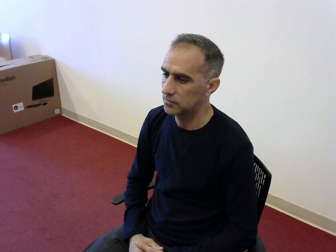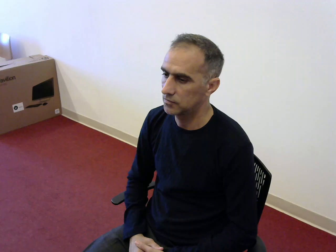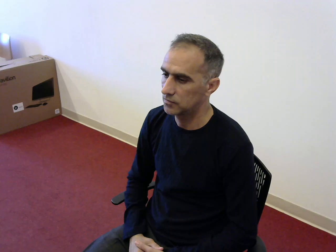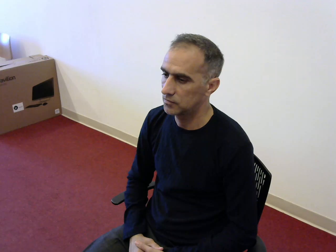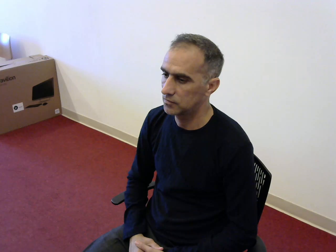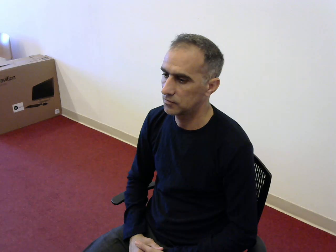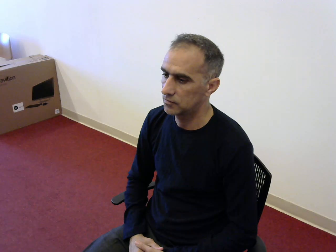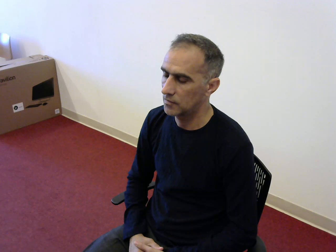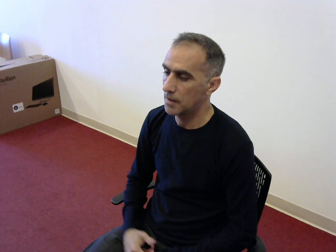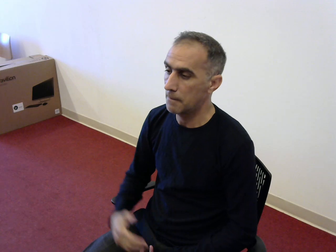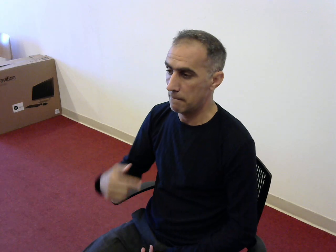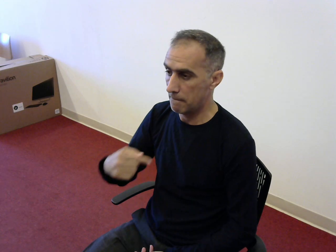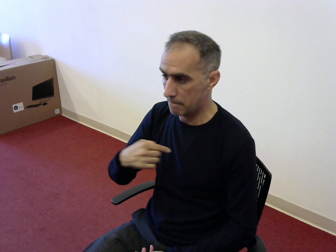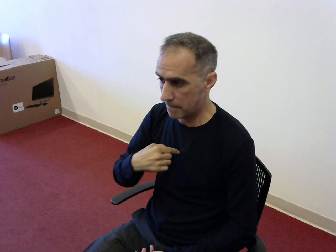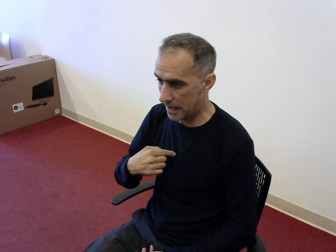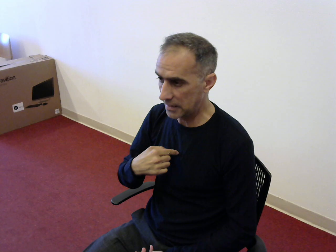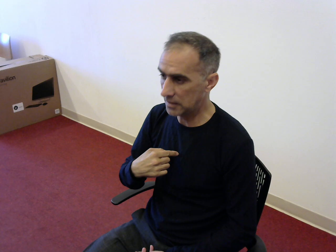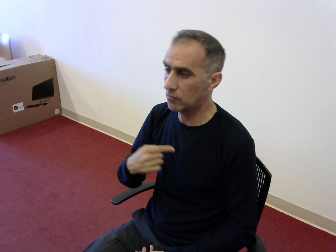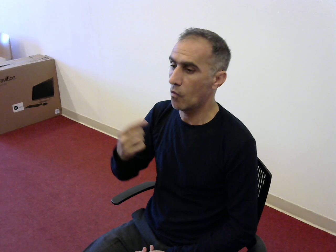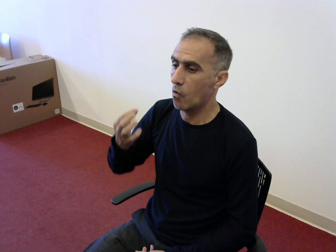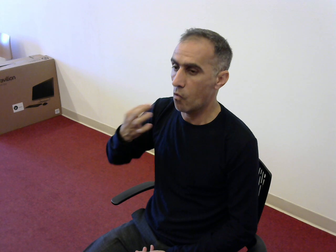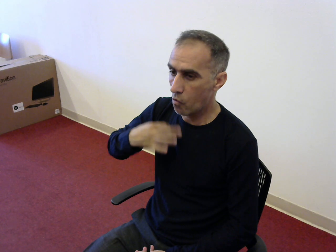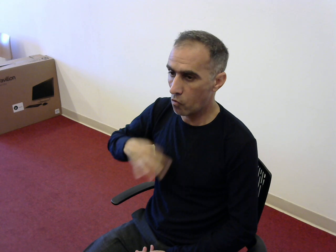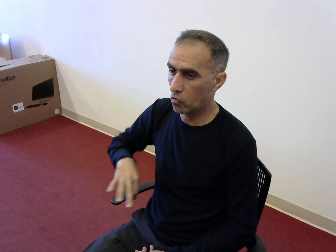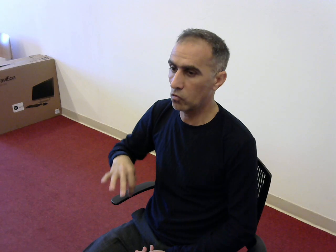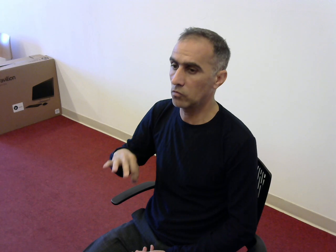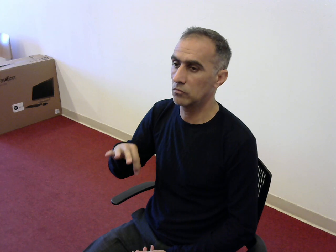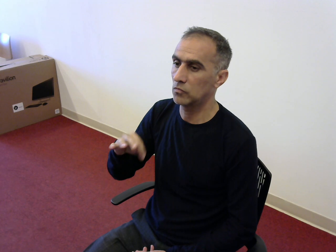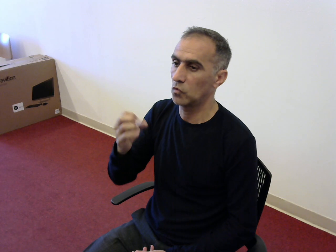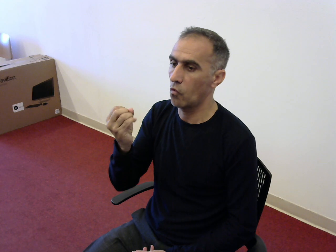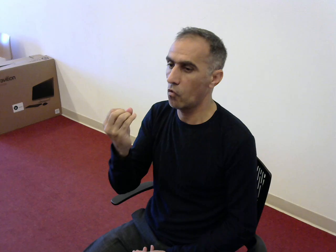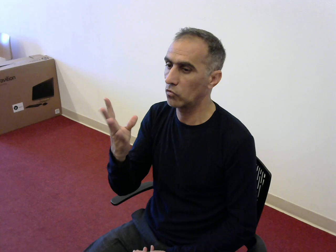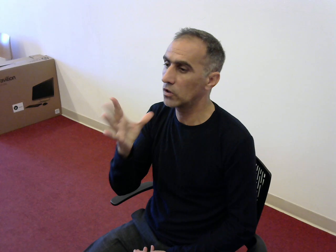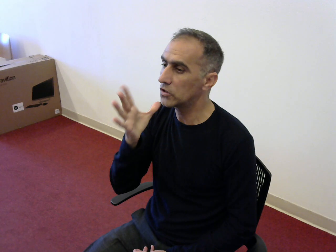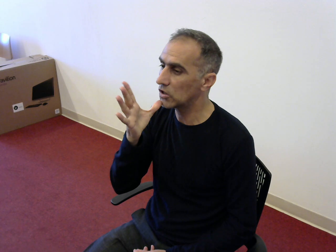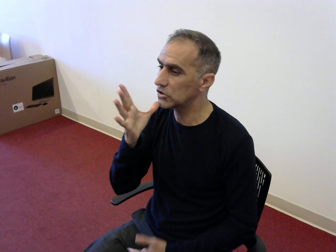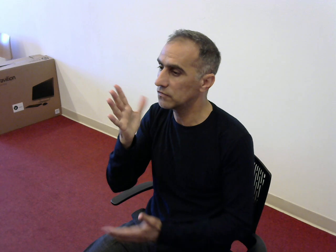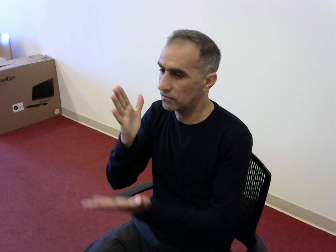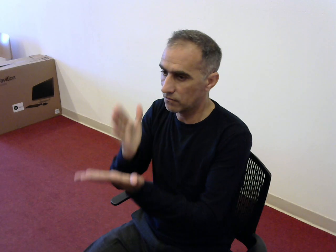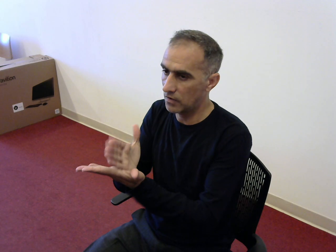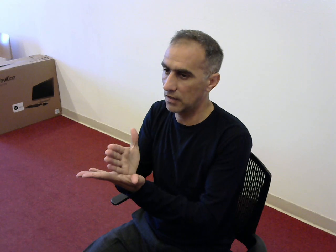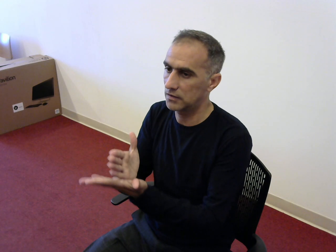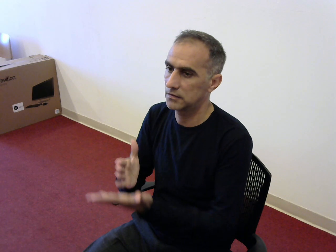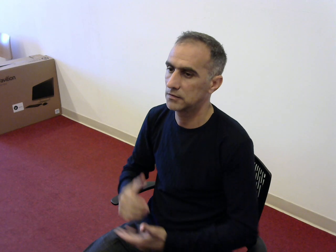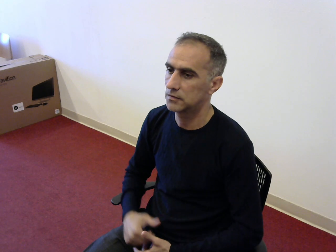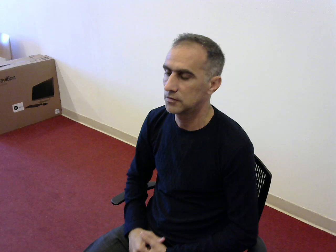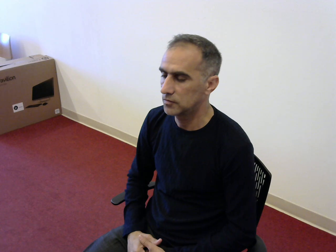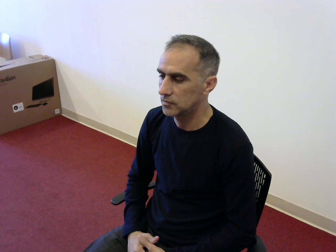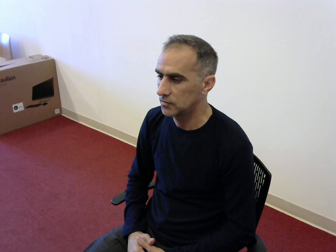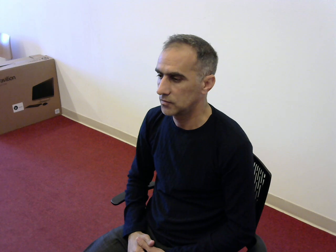Mənim oğlumun 14 yaşı var